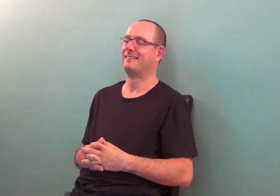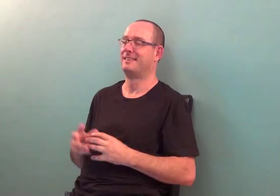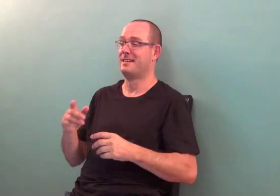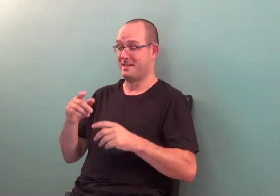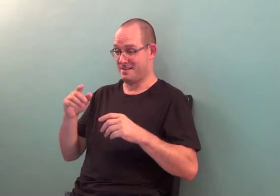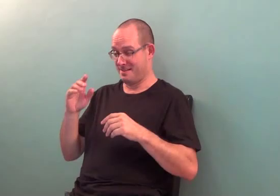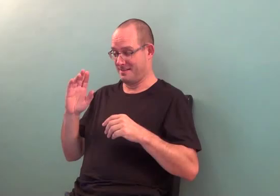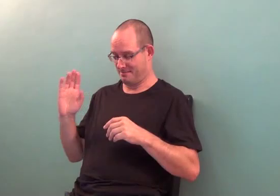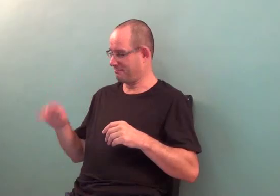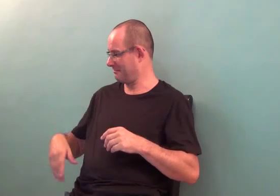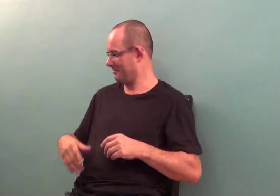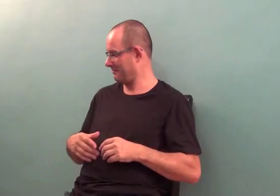Dobra...?